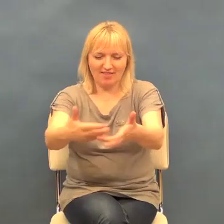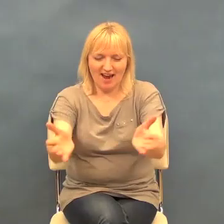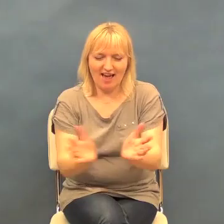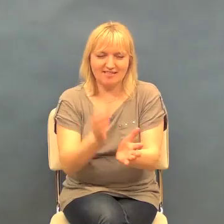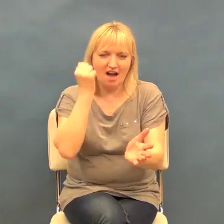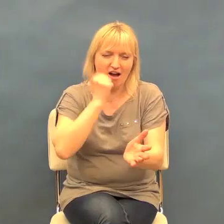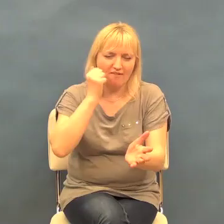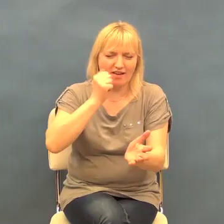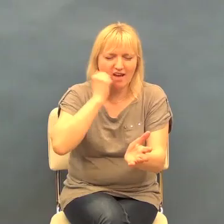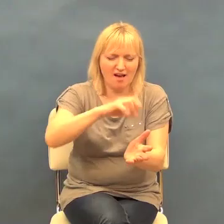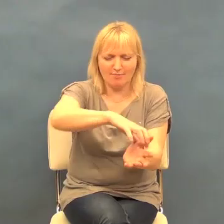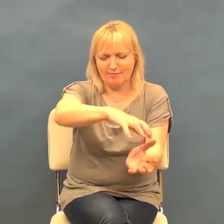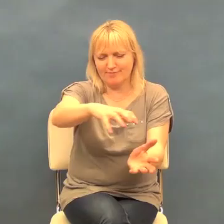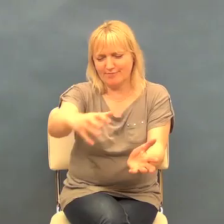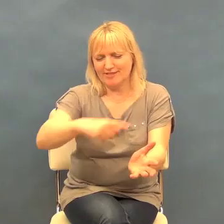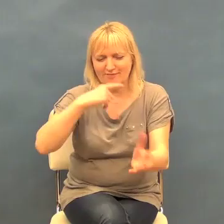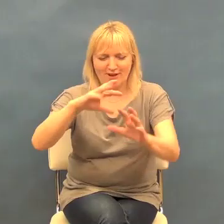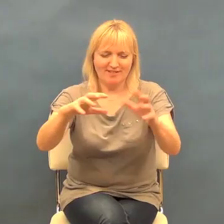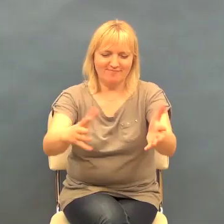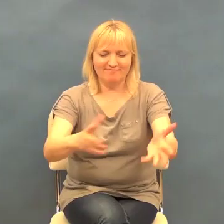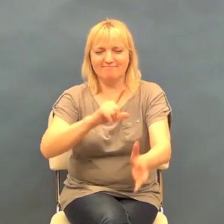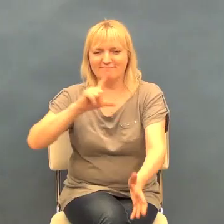To miska z jabłkami, jest pełna czerwonych jabłek.